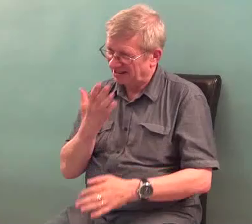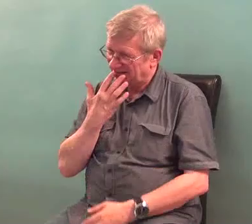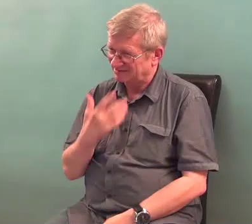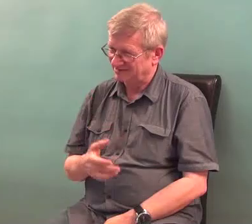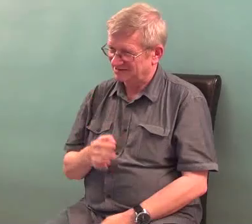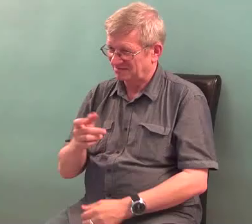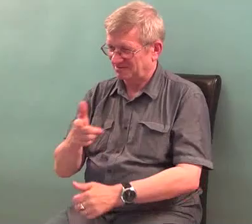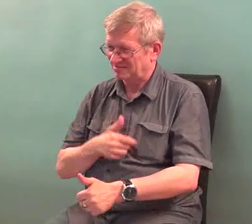Będziemy jeździć we dwóch samochodami jeden za drugim.